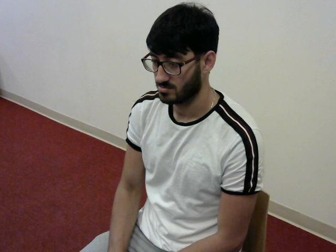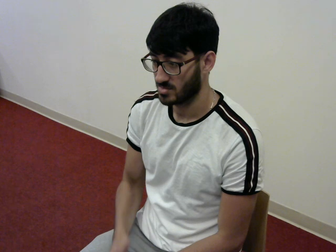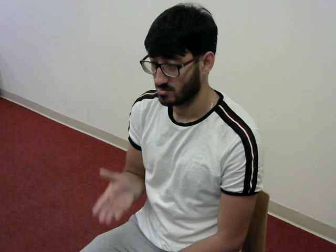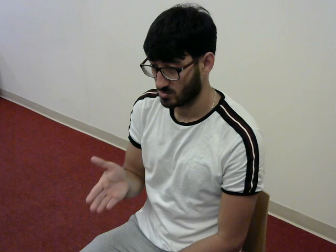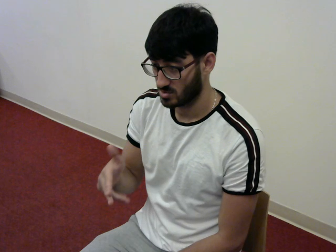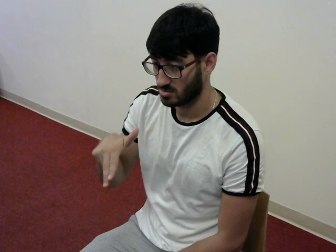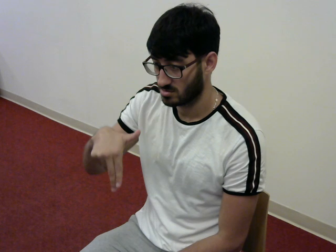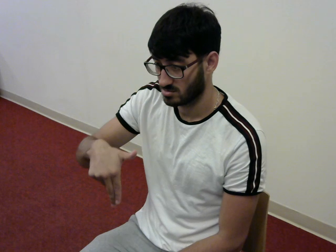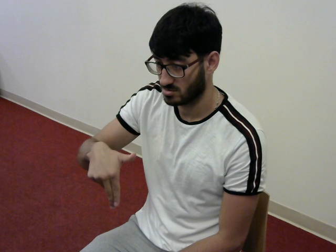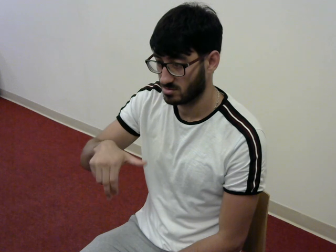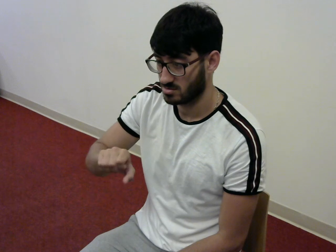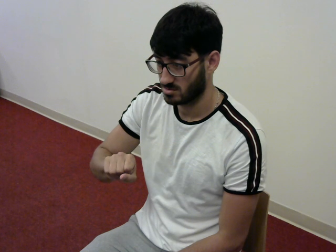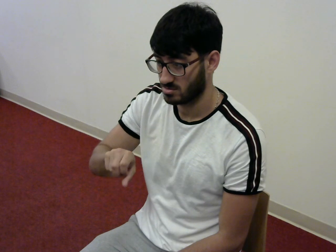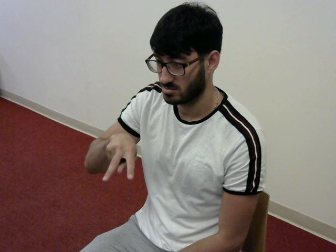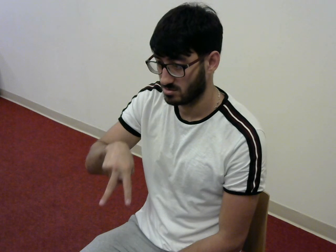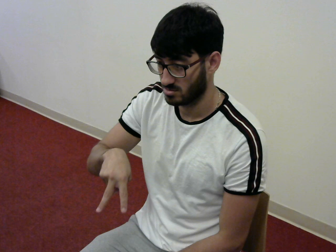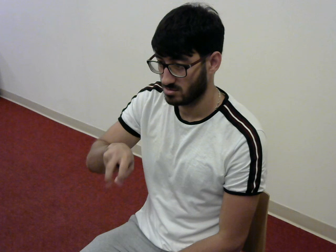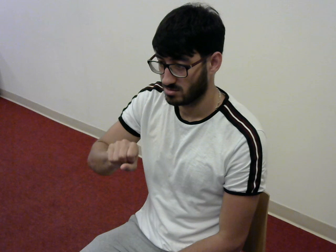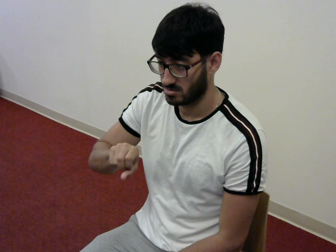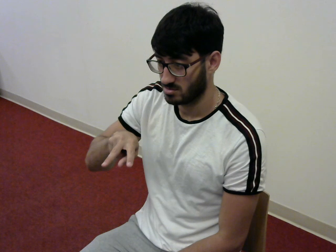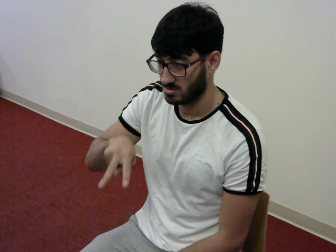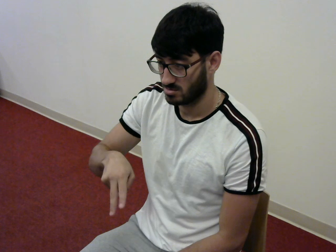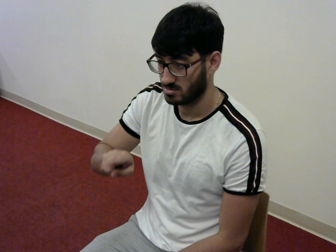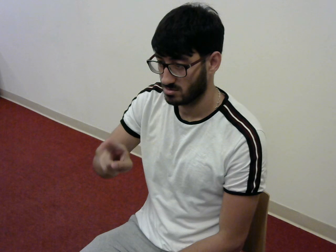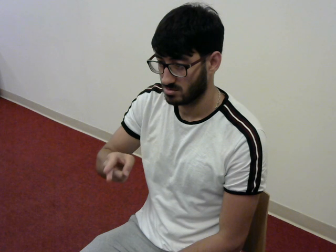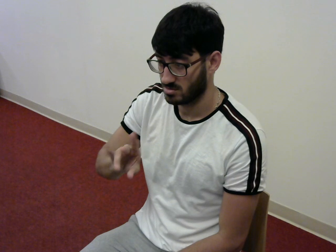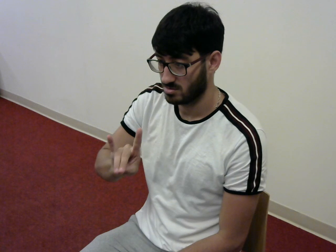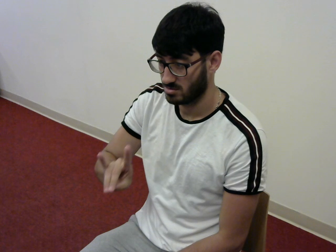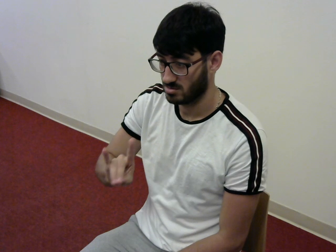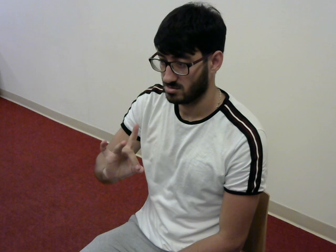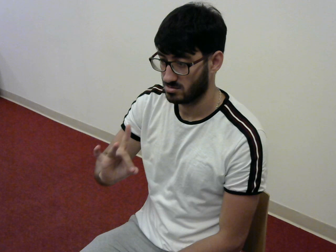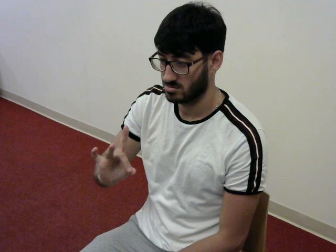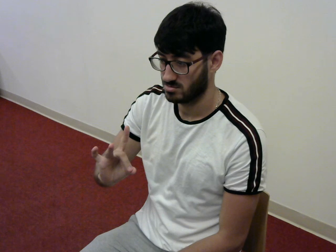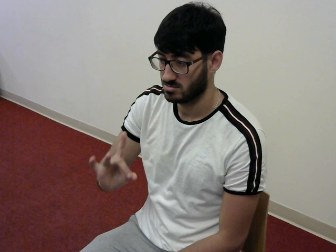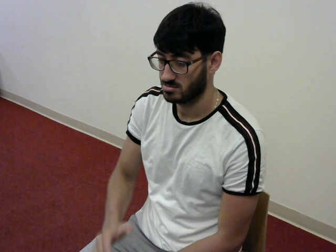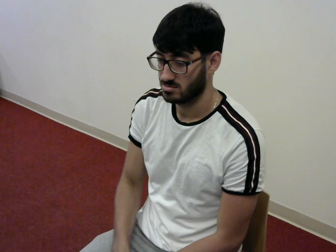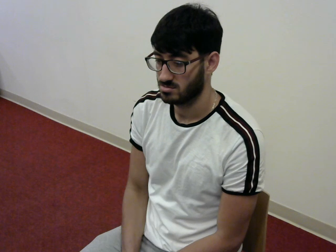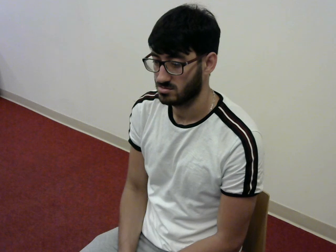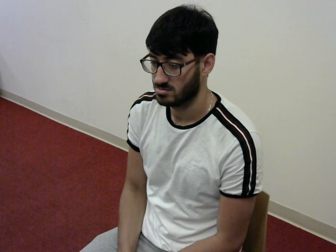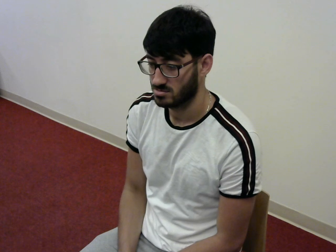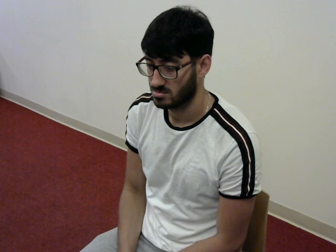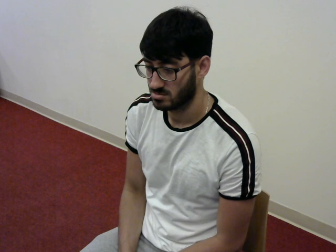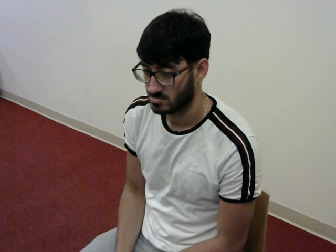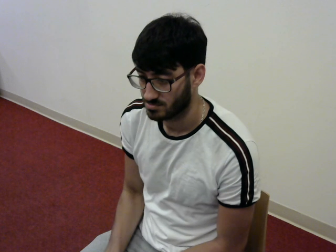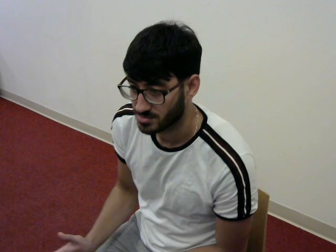Bu halaldır?